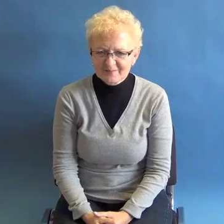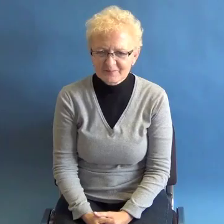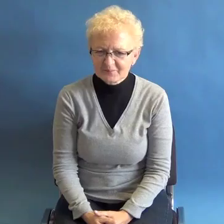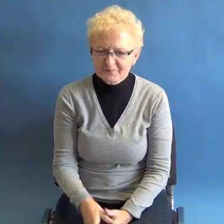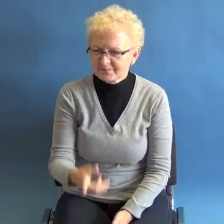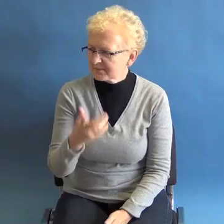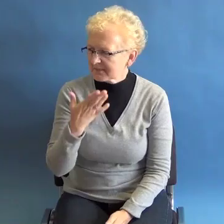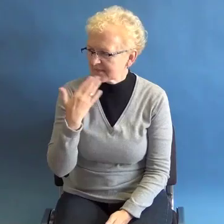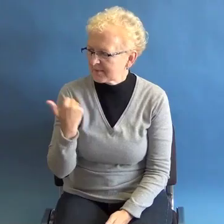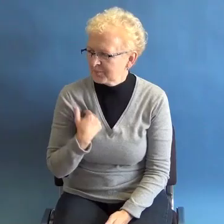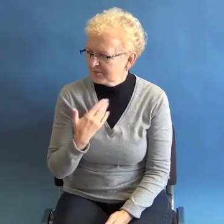Nie mam, ja nie wiem.